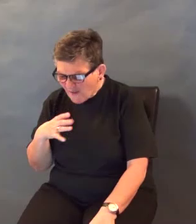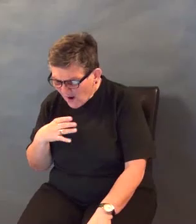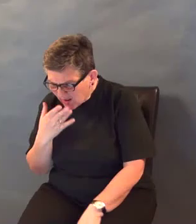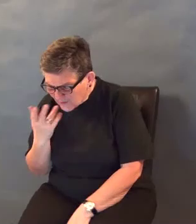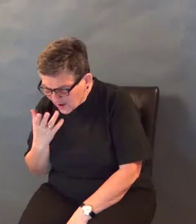Nie mam wolnego.